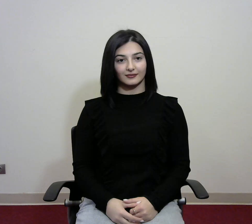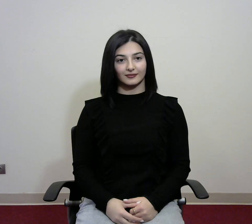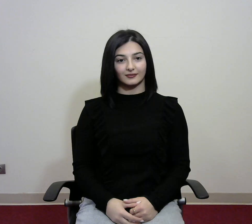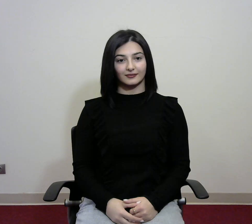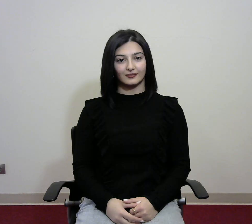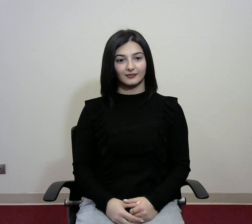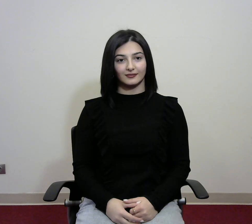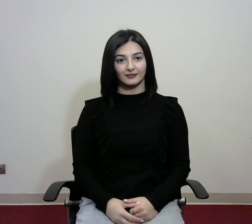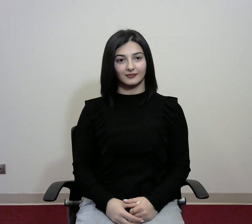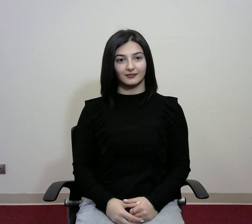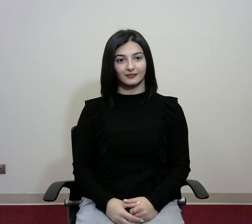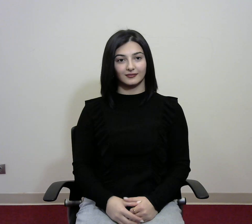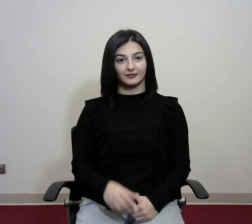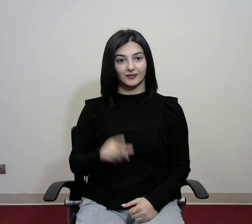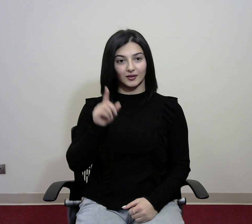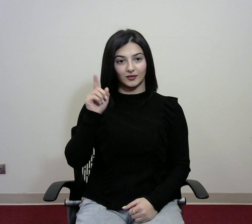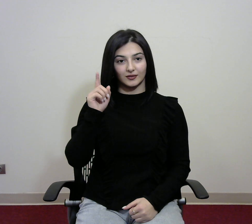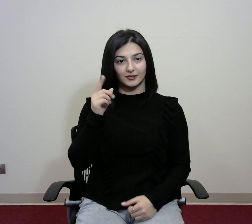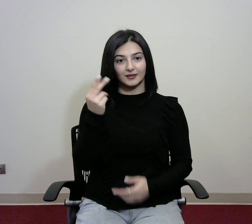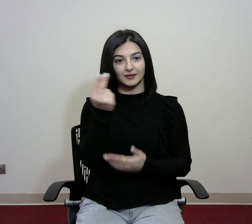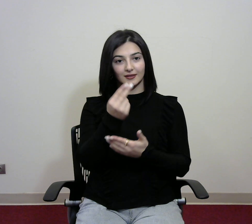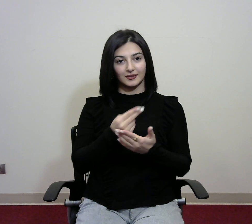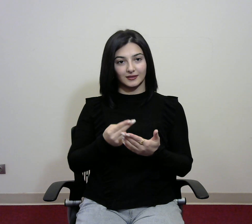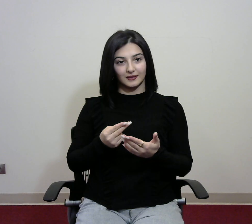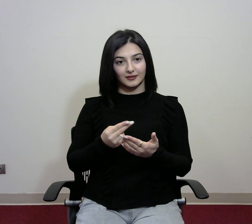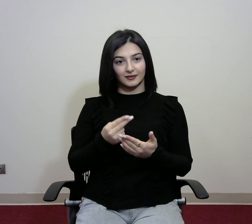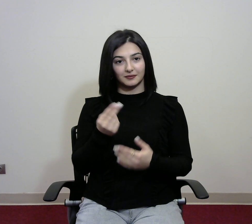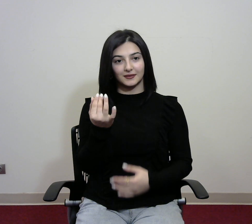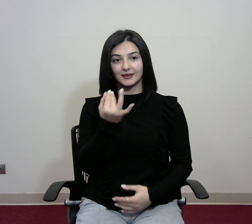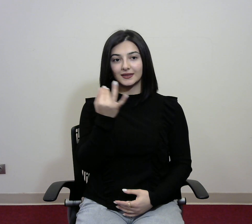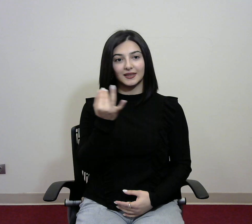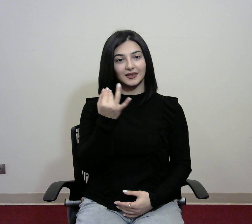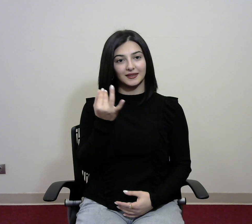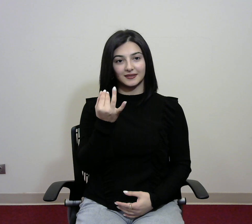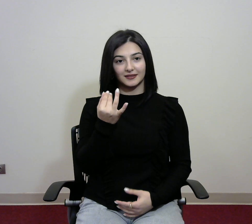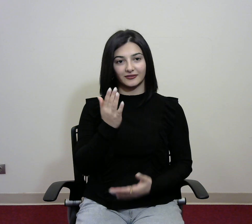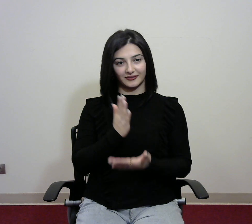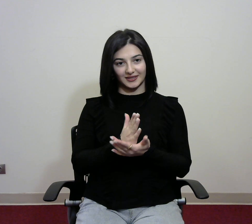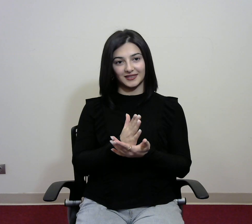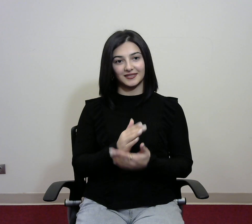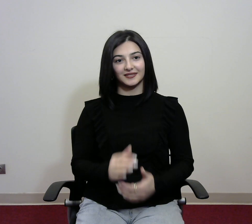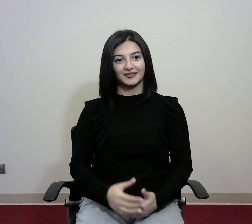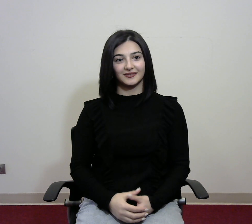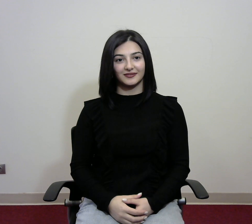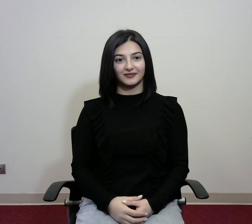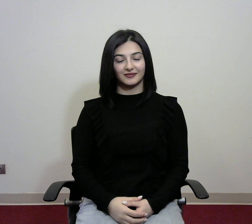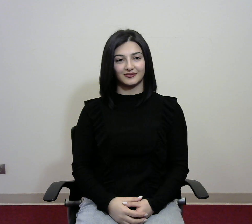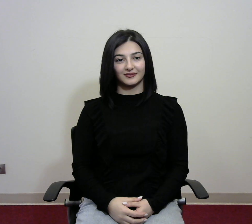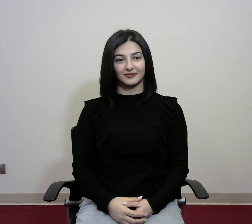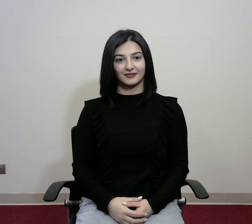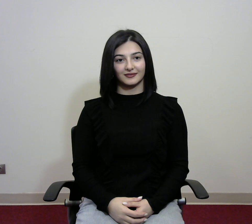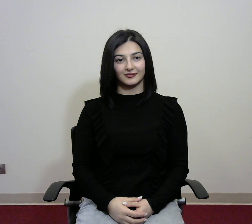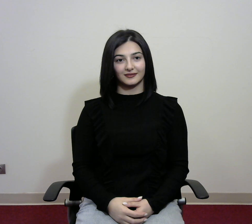Onun rəsmə marağı var